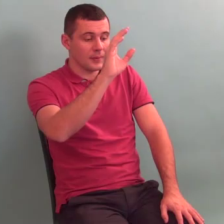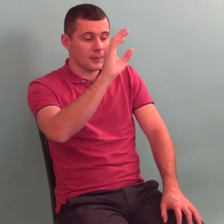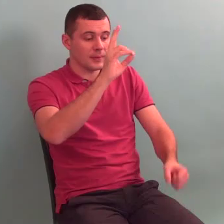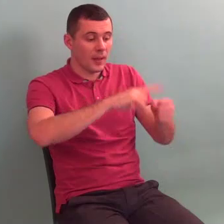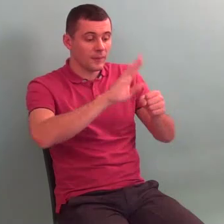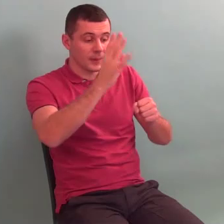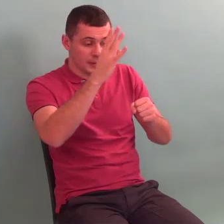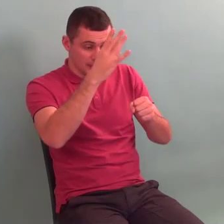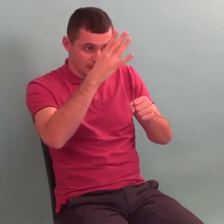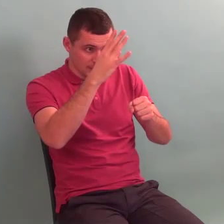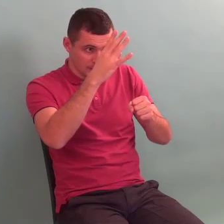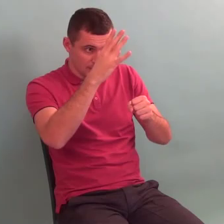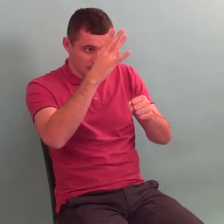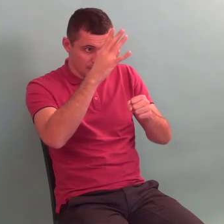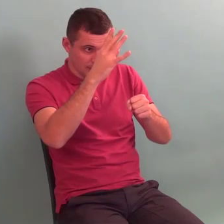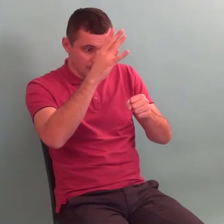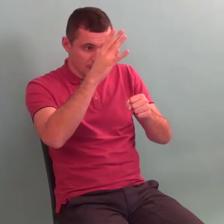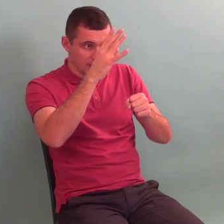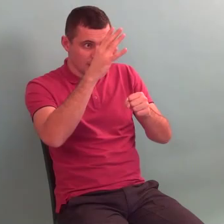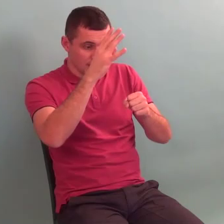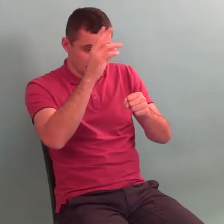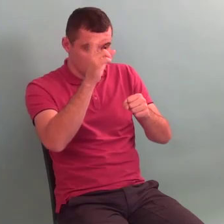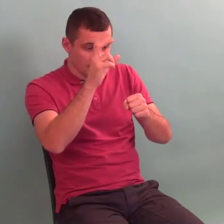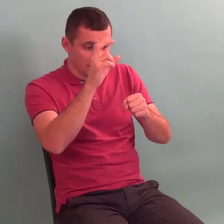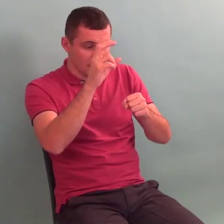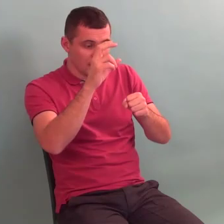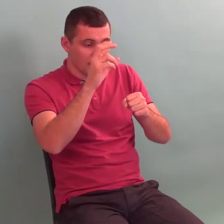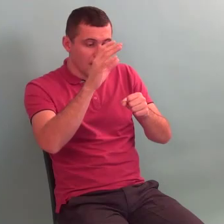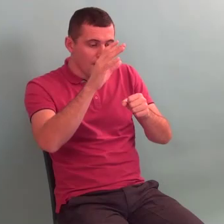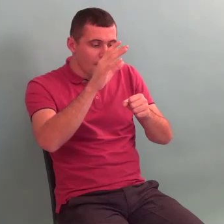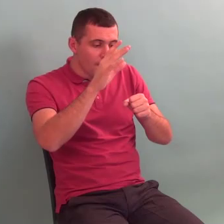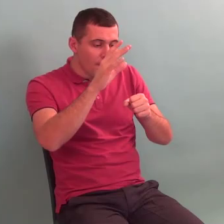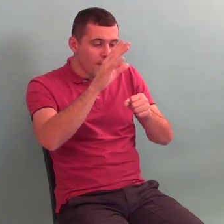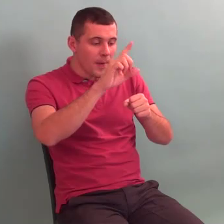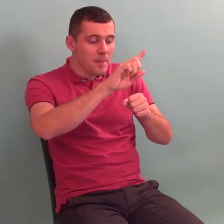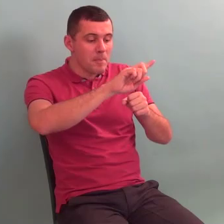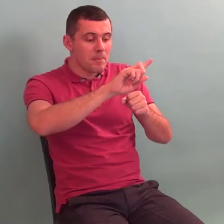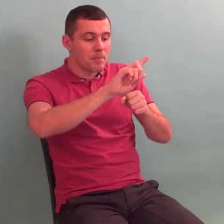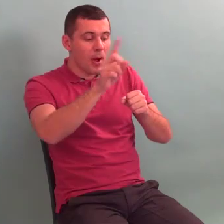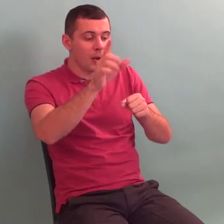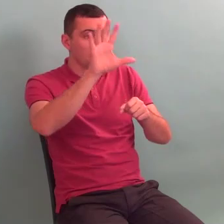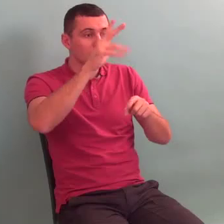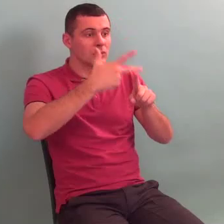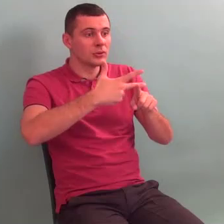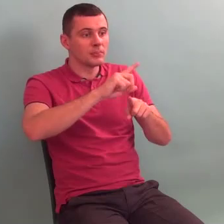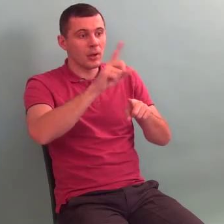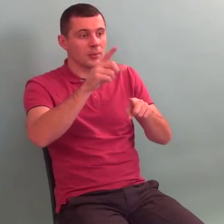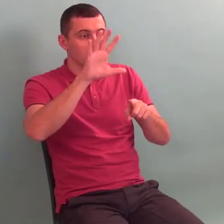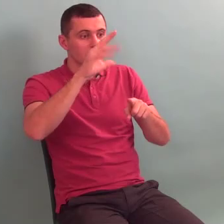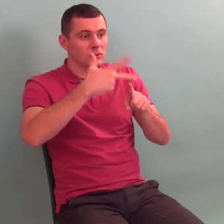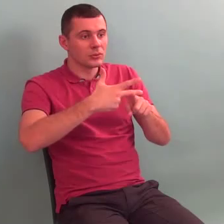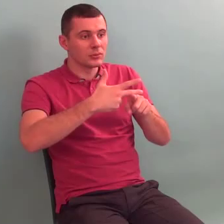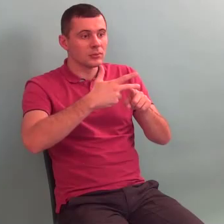Data czwartego, czwartek, po piątej.